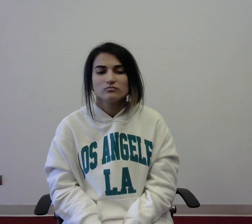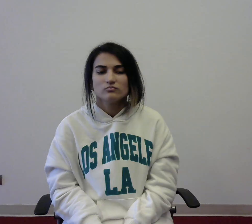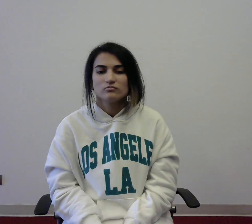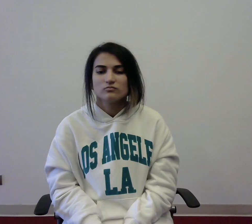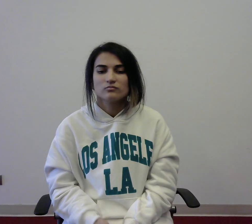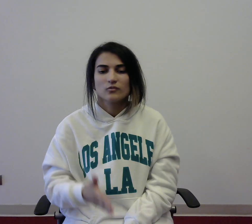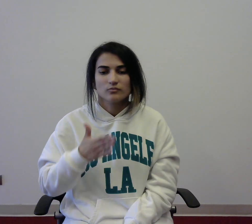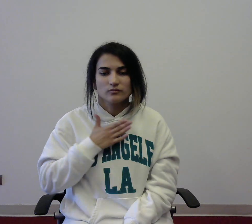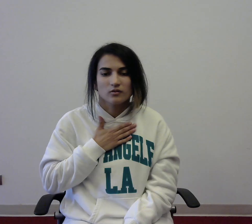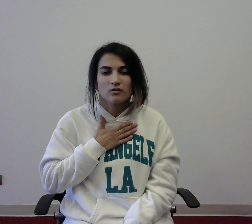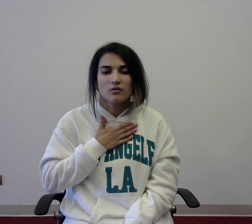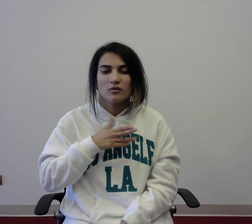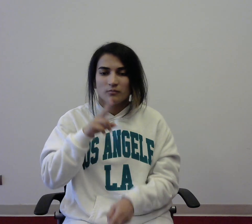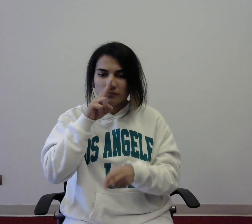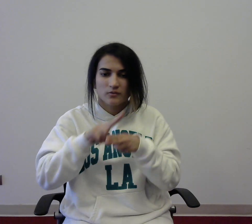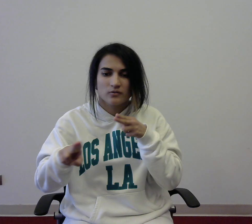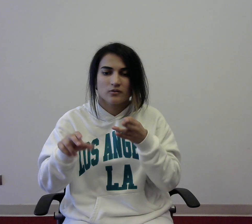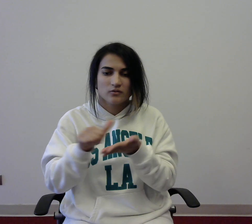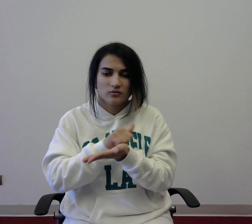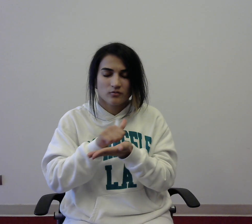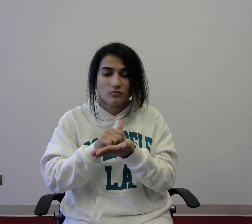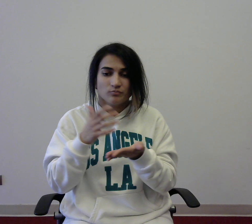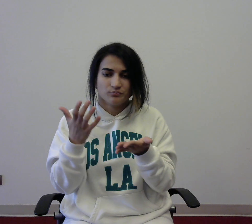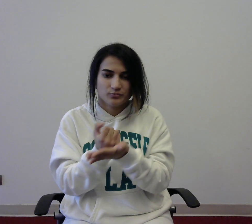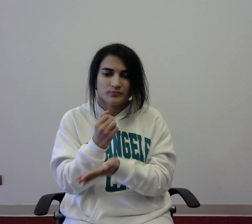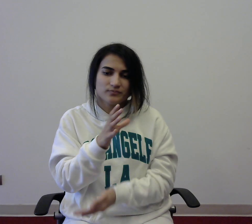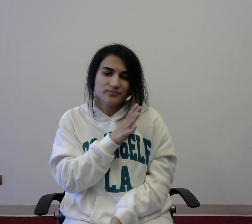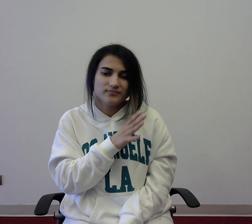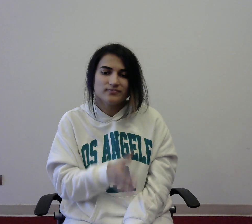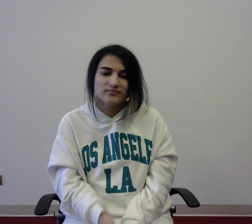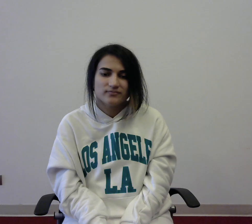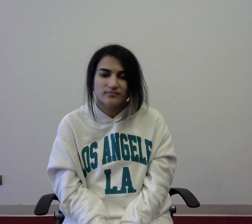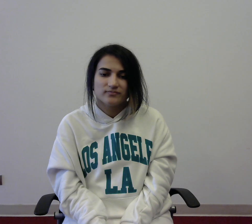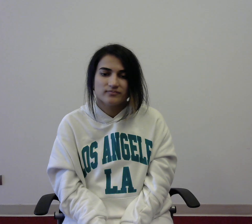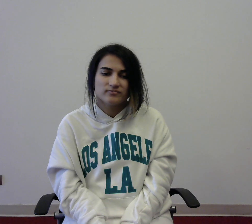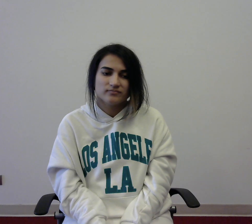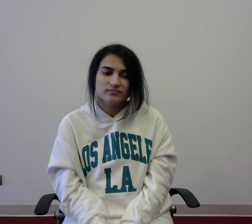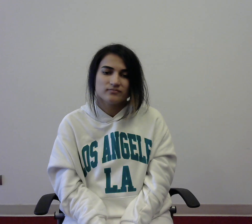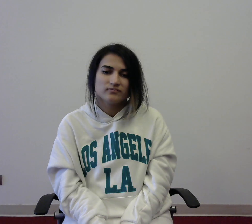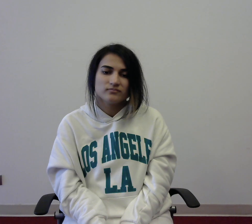Mən itirdiyim sənədi tapmışam